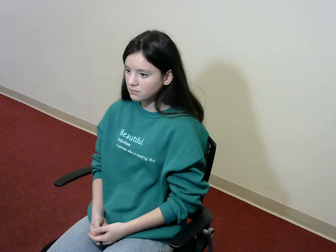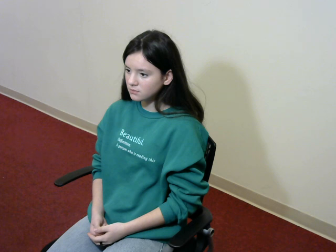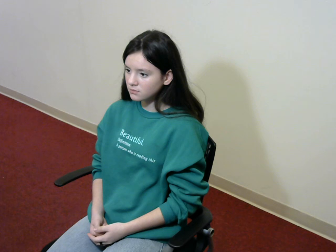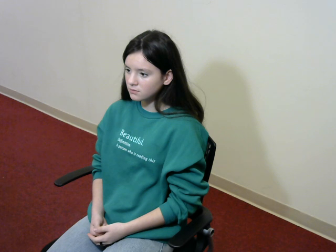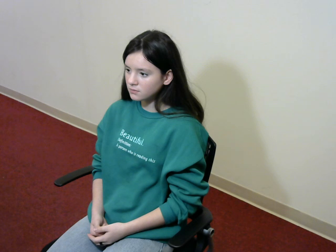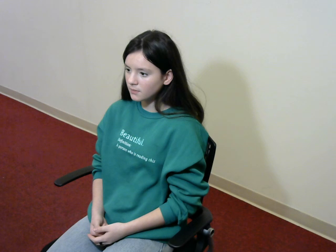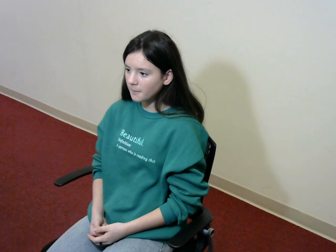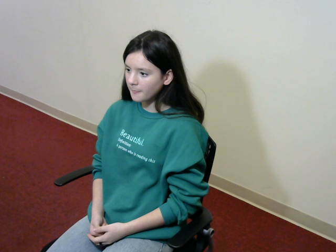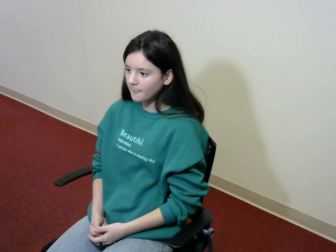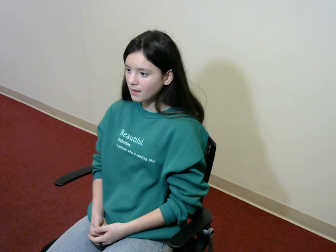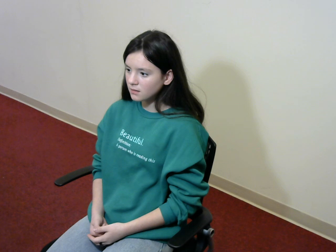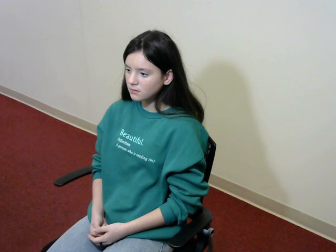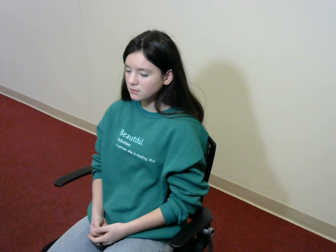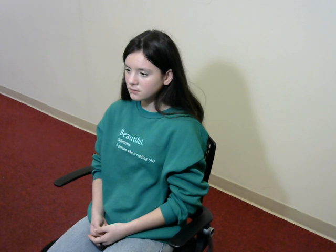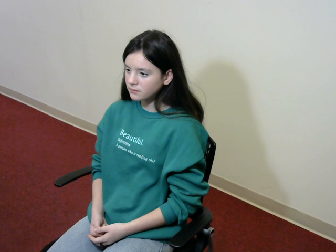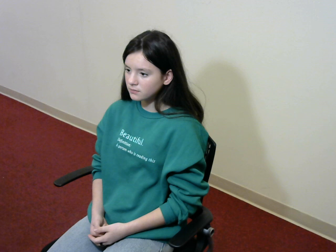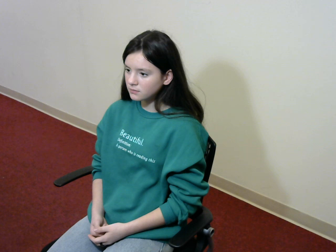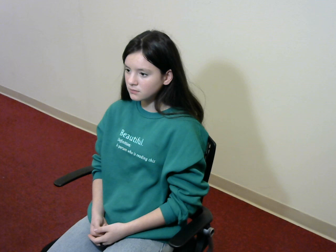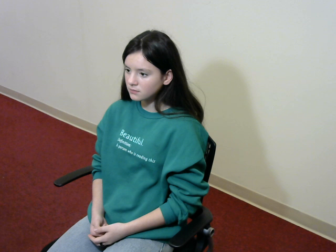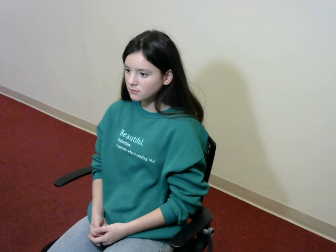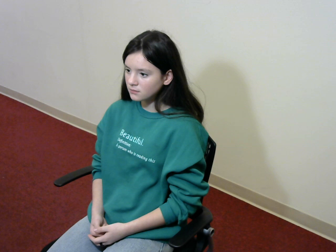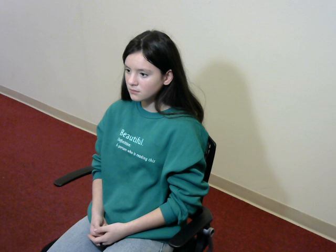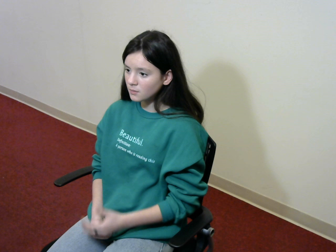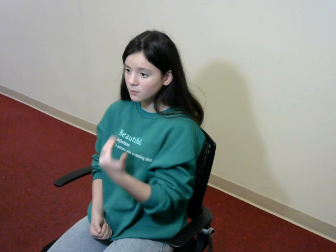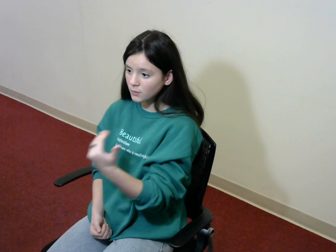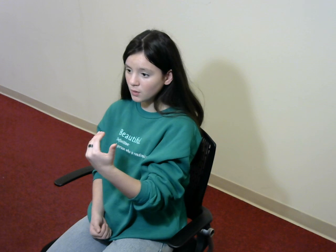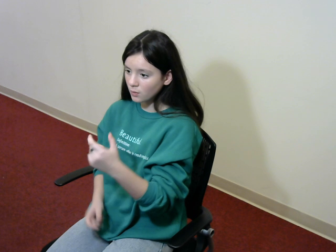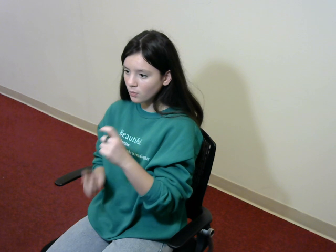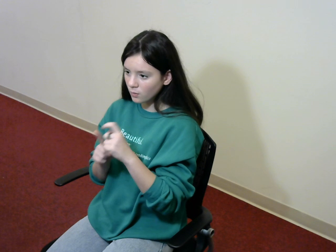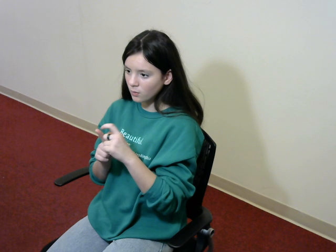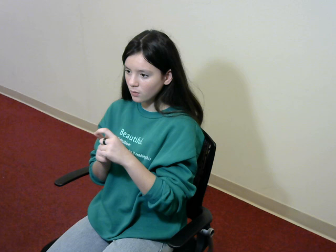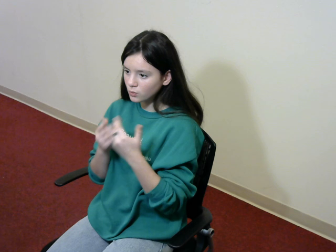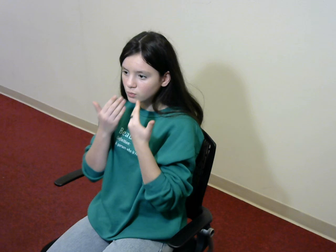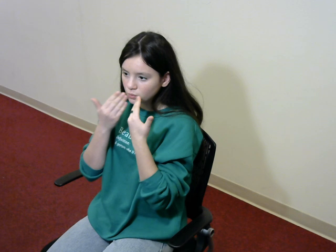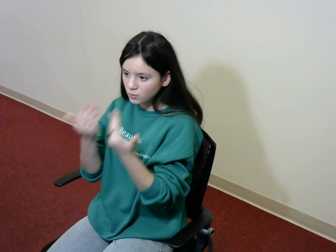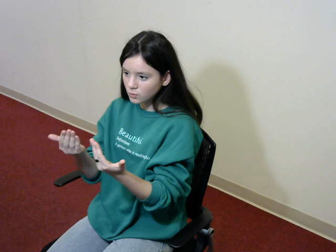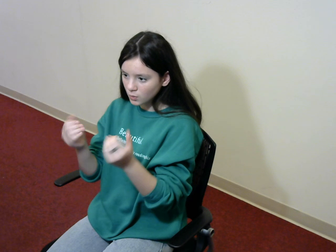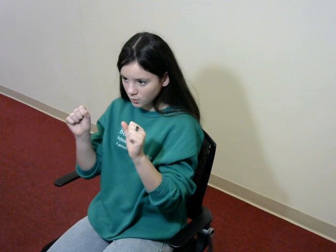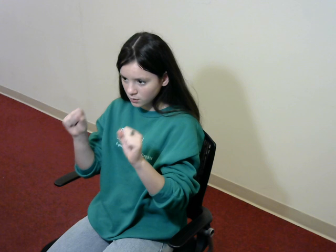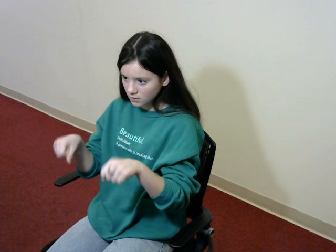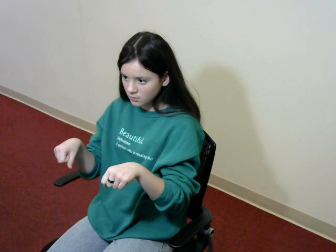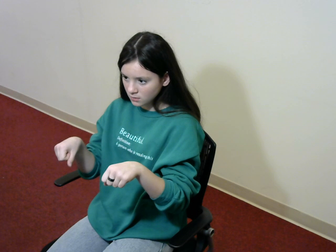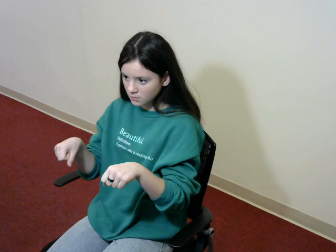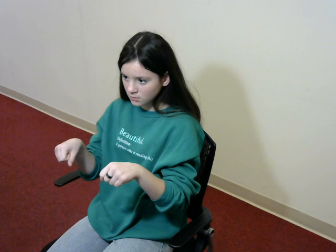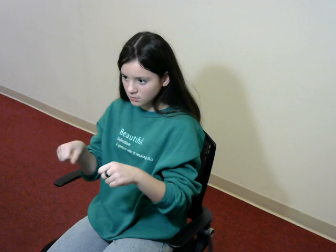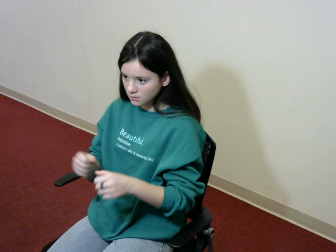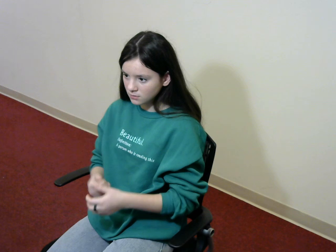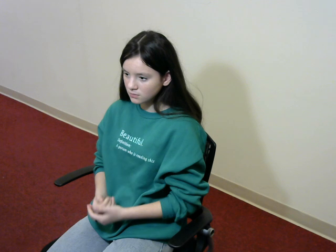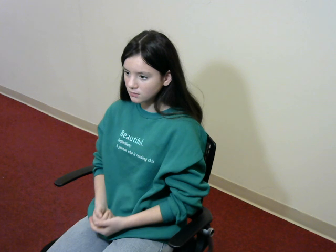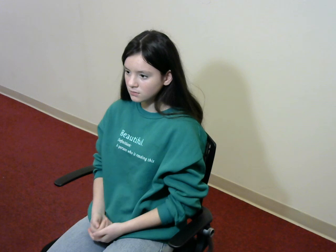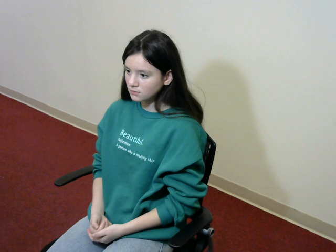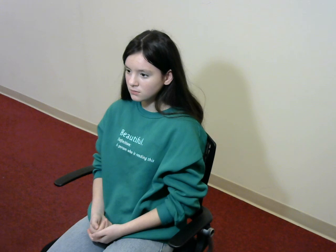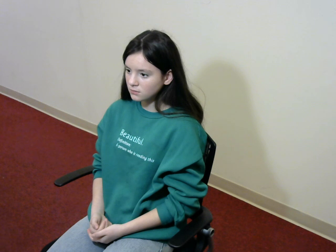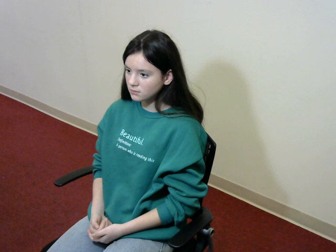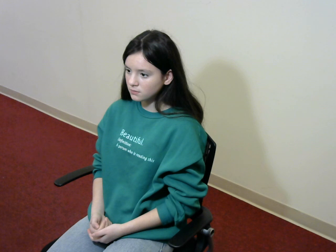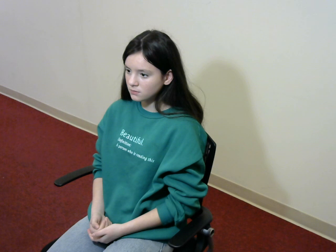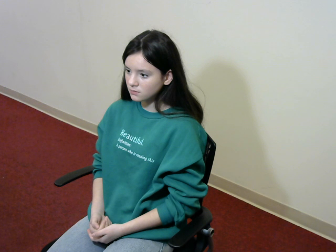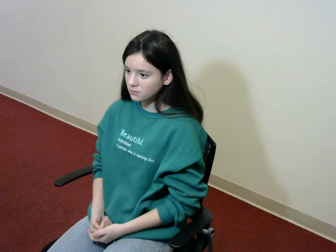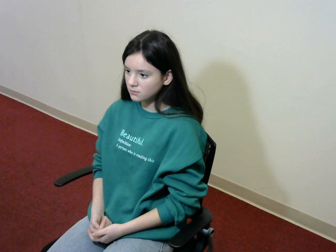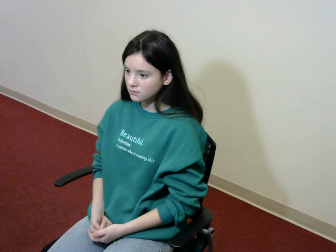Sizdən söz soruşmaq olar?